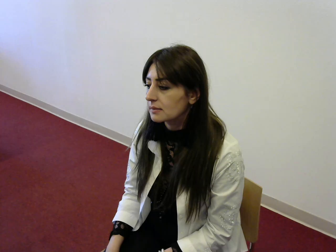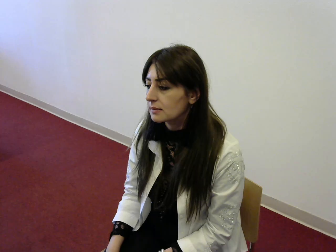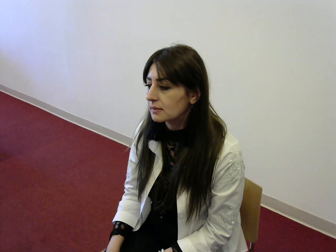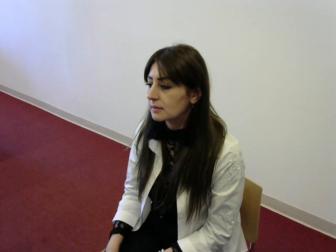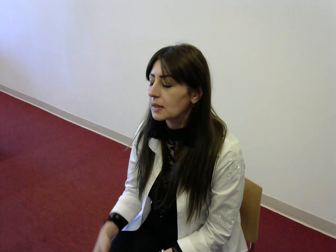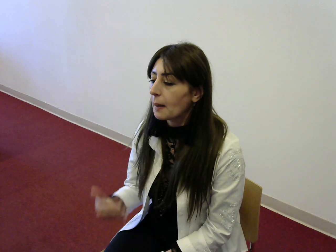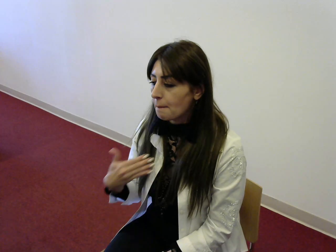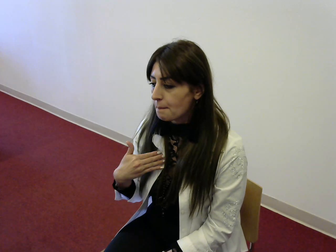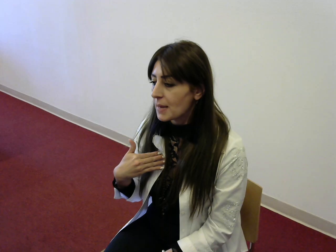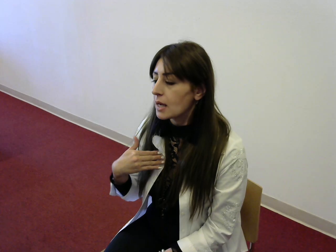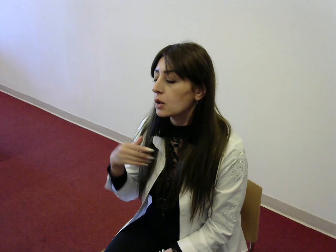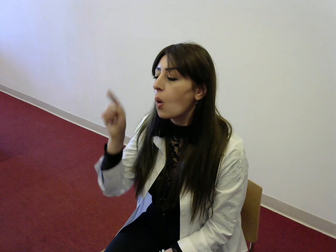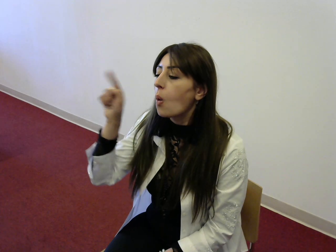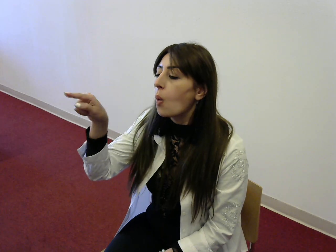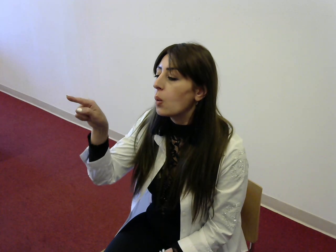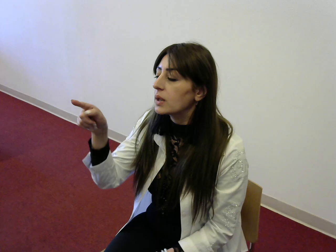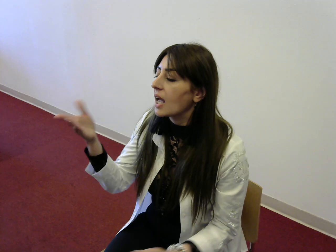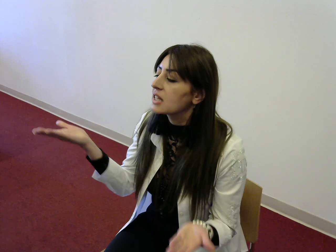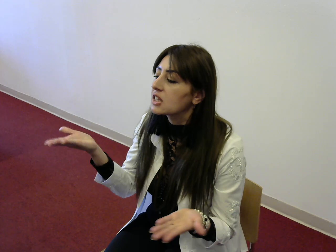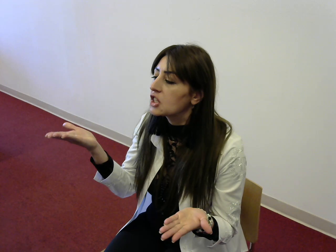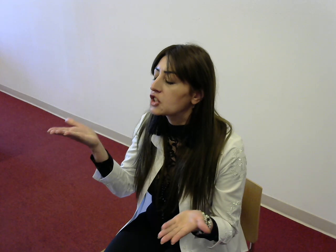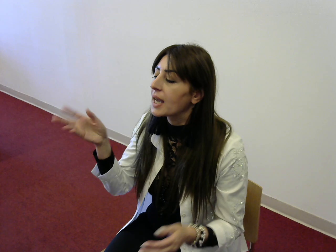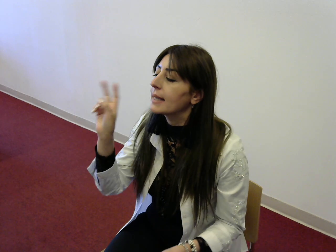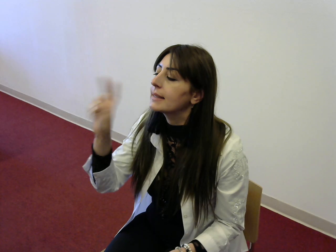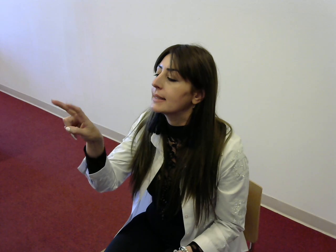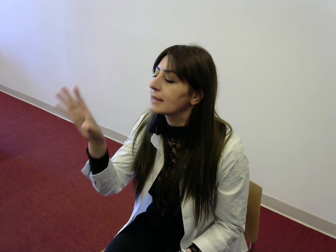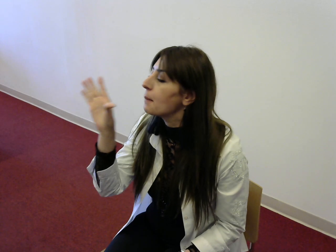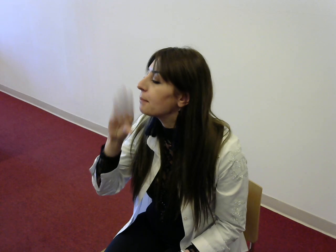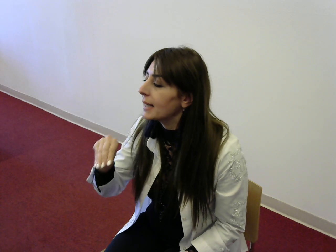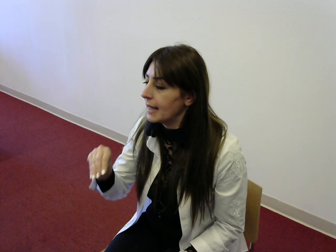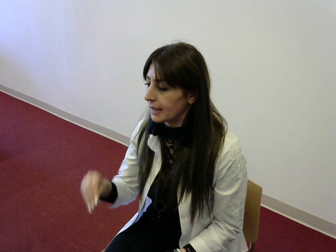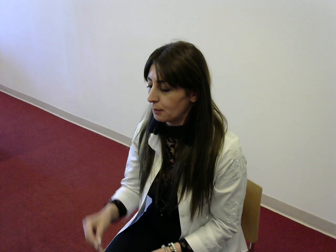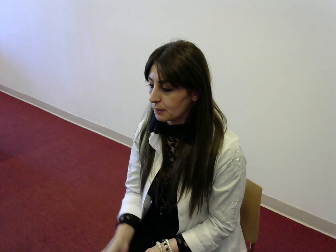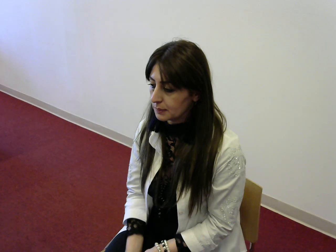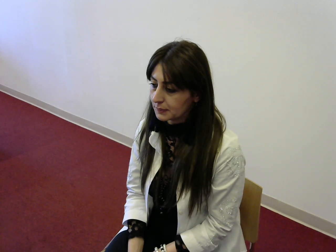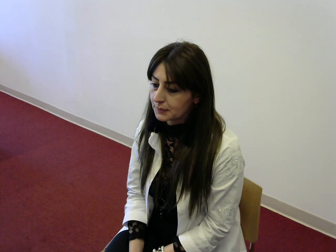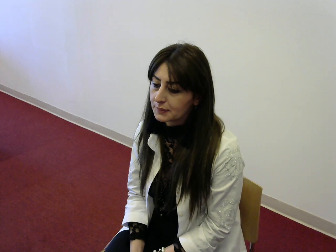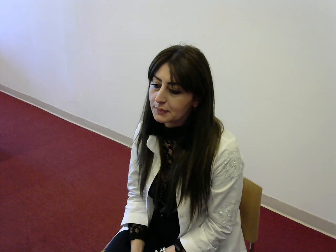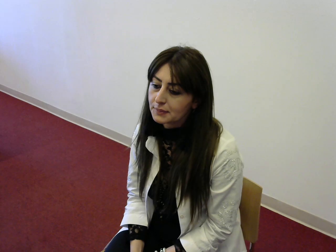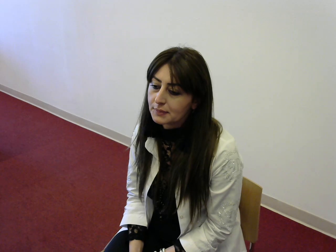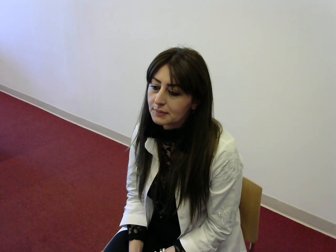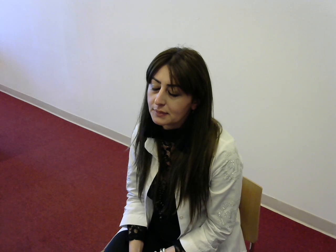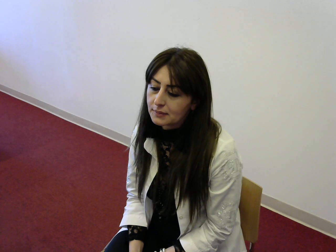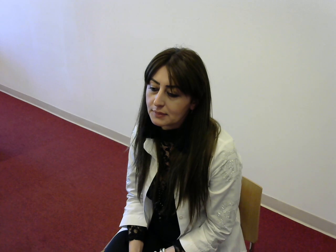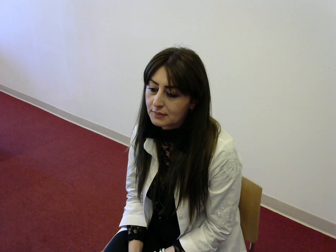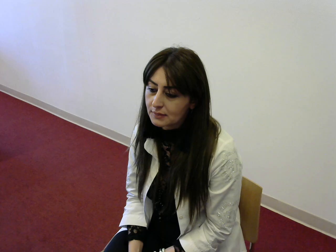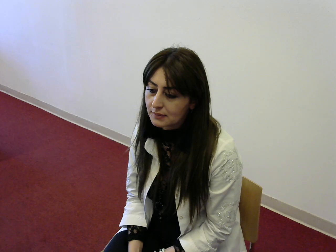Mən ora necə gedə bilərəm?